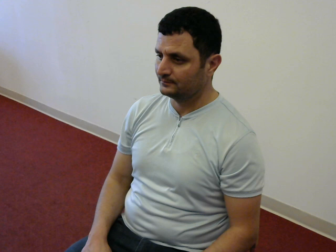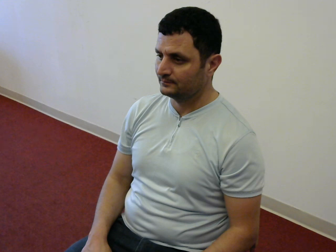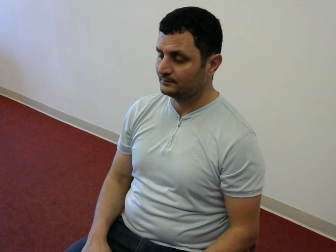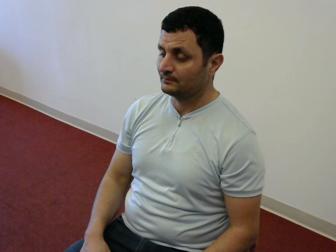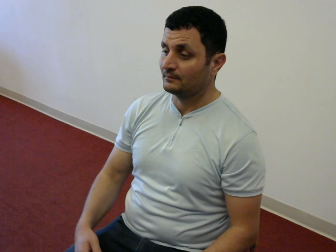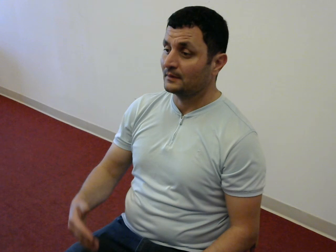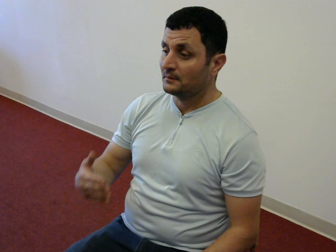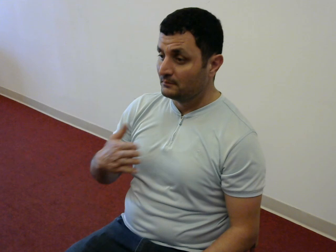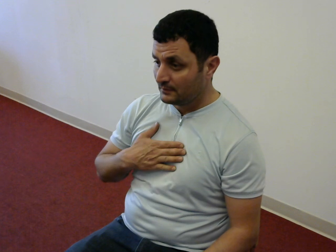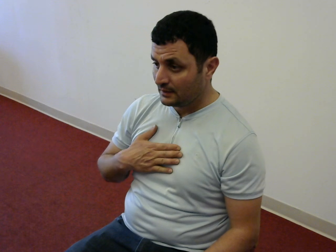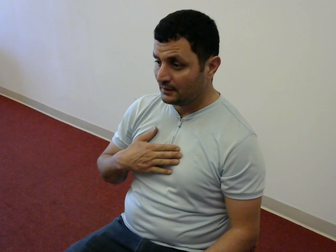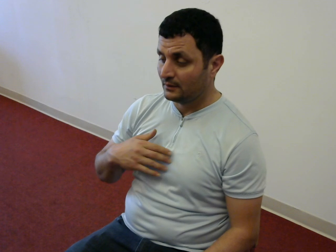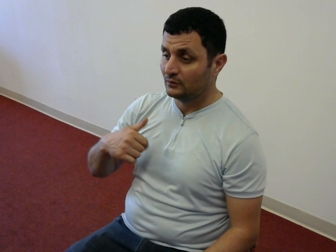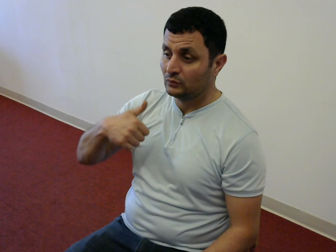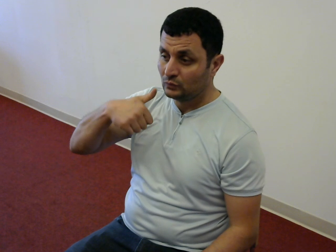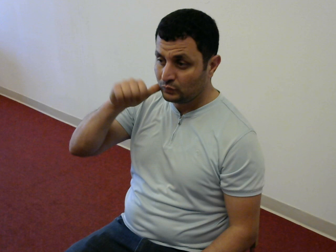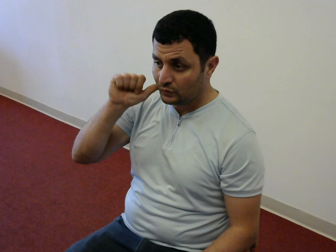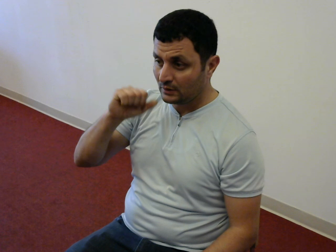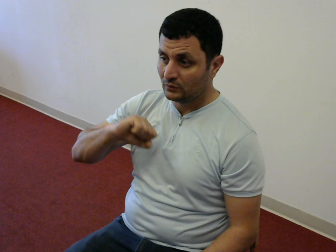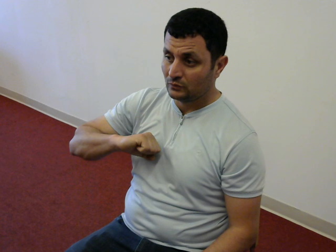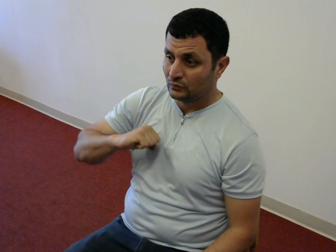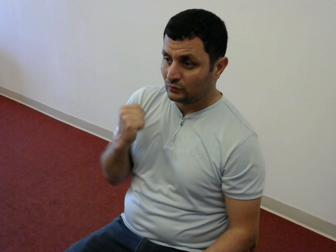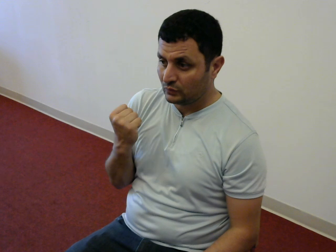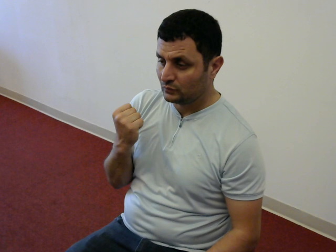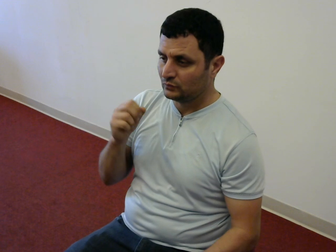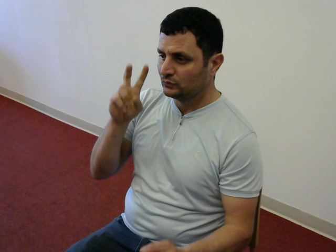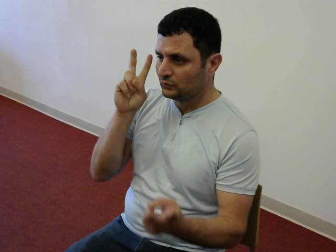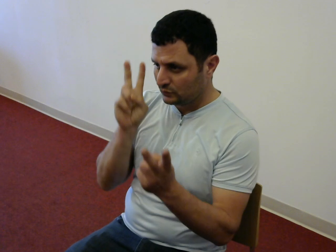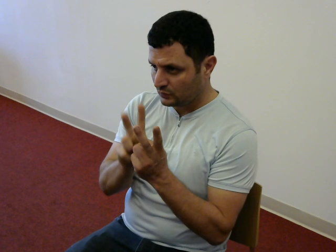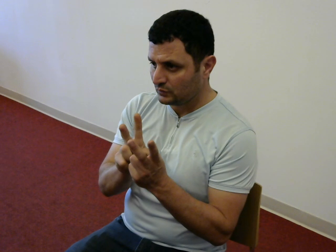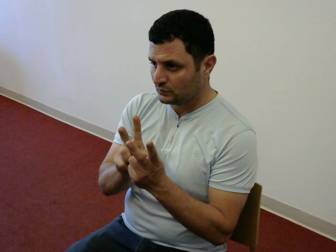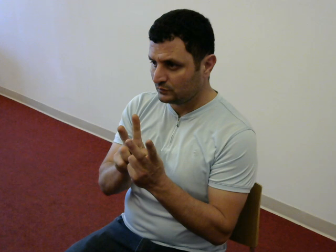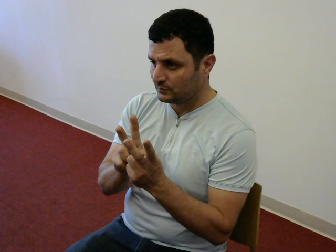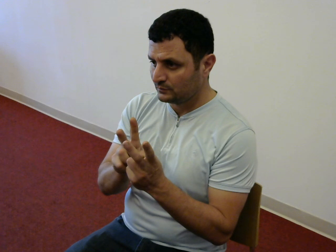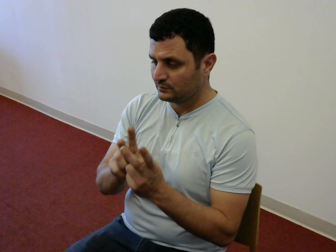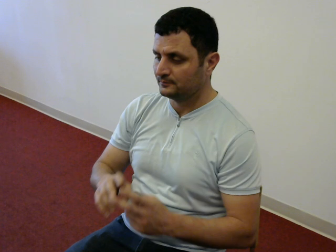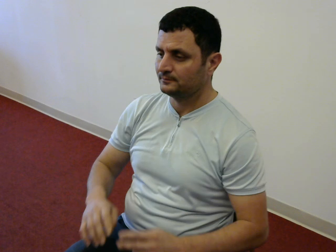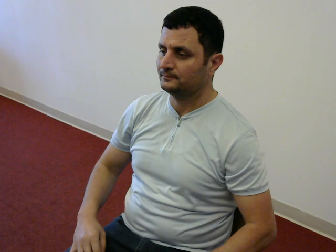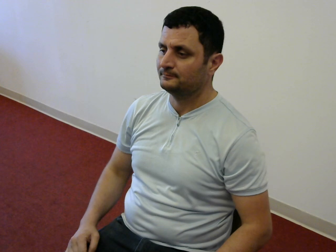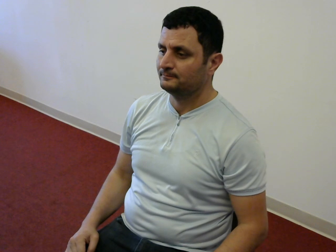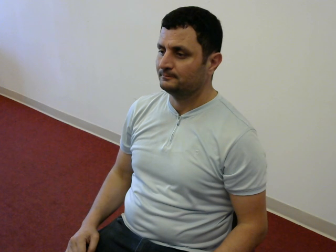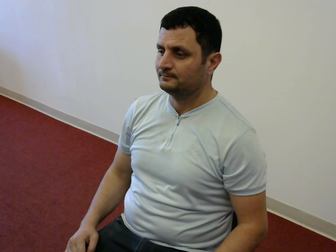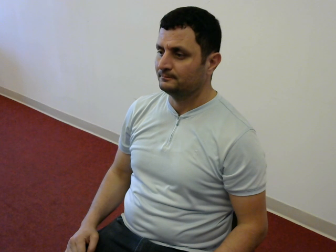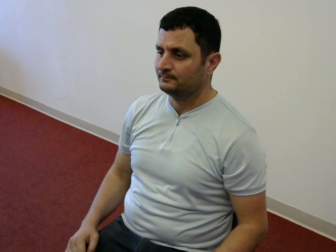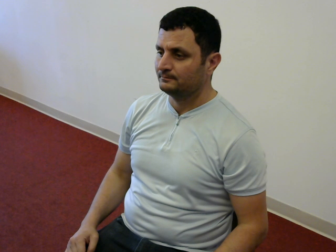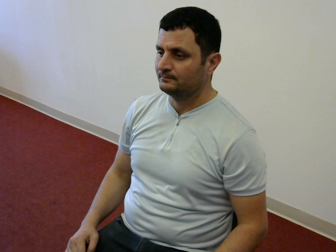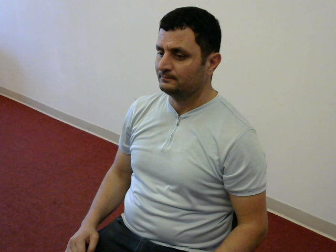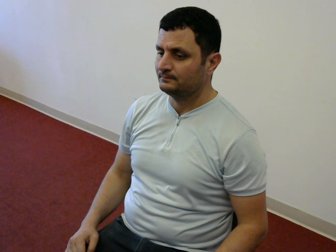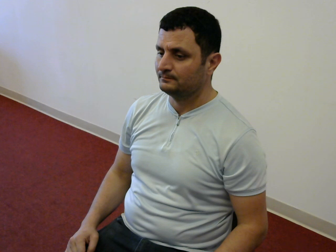Mən dünən dostlarımla görüşmüşdüm